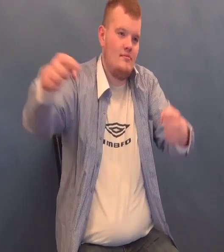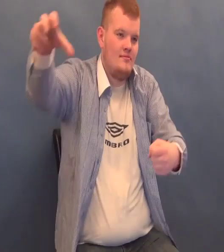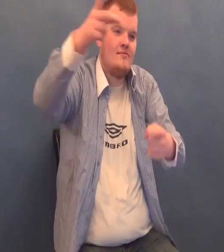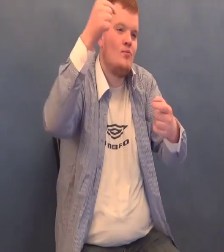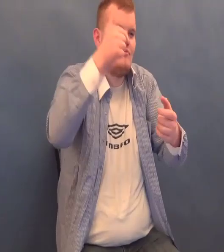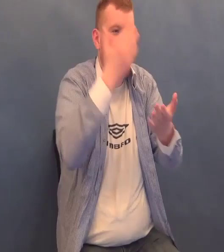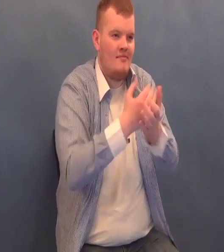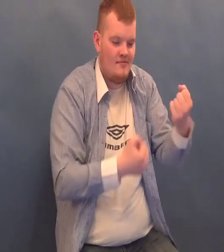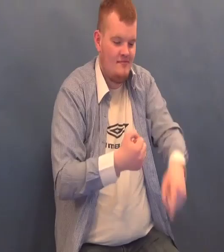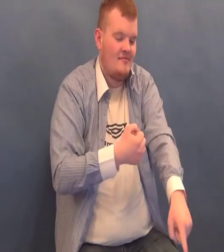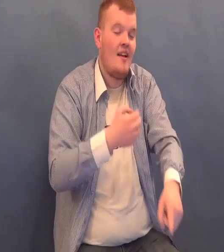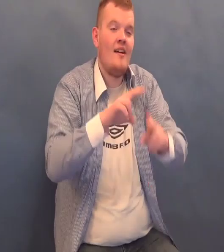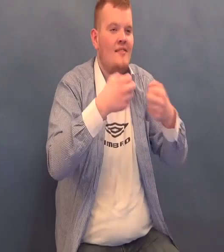Muszą to być samochody, pozostałym pojazdom nie wolno.